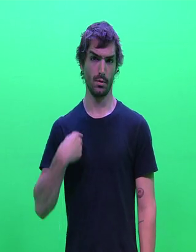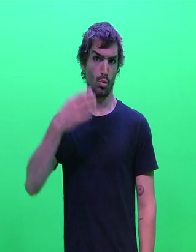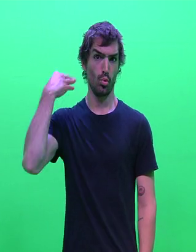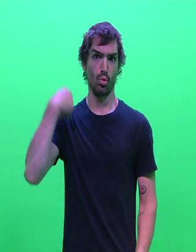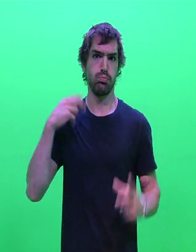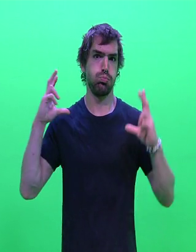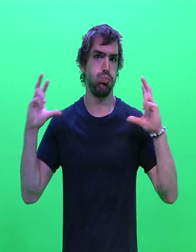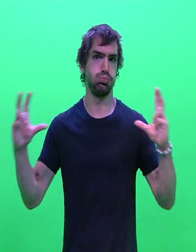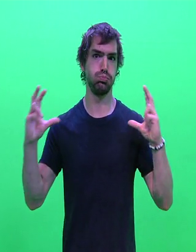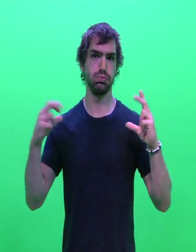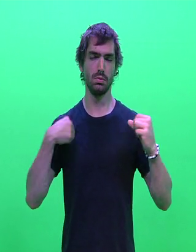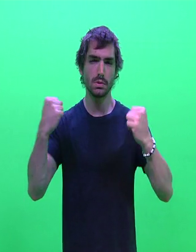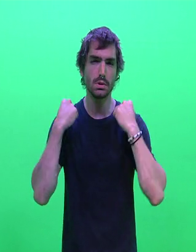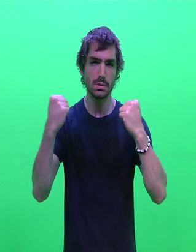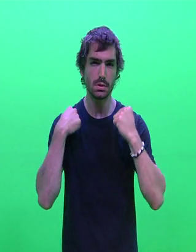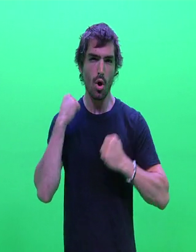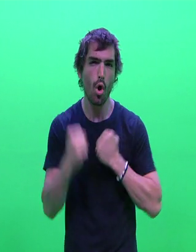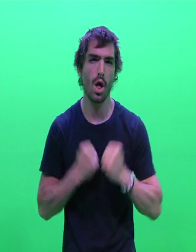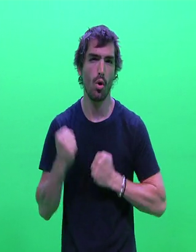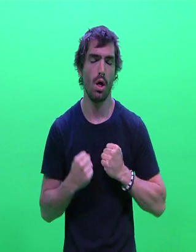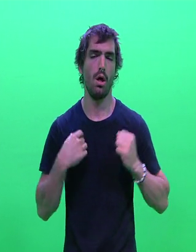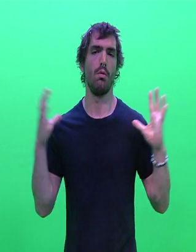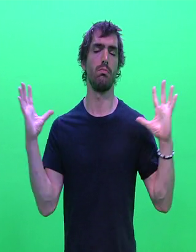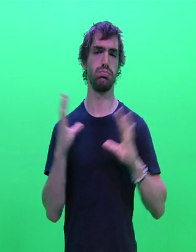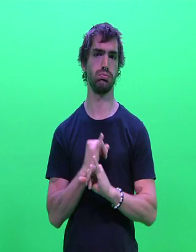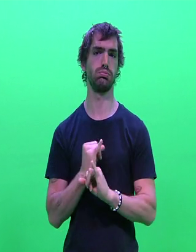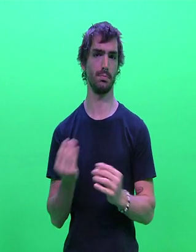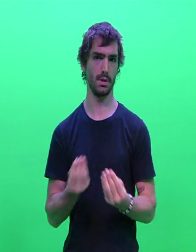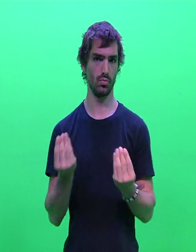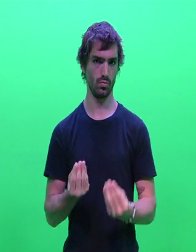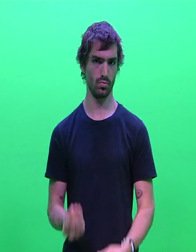Fa temps estava molt gras, però he fet gimnàs i he anat a córrer i ja estic millor, estic més prim.